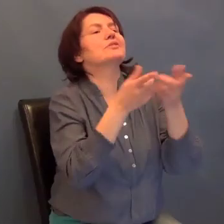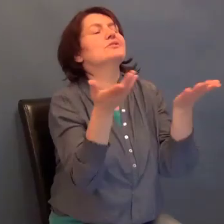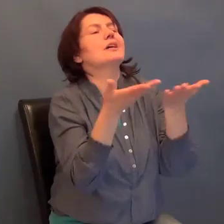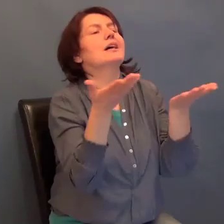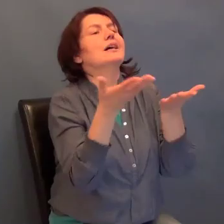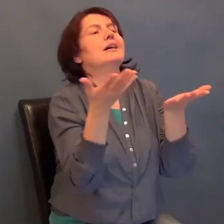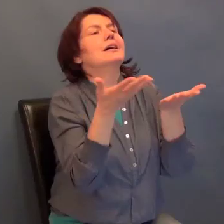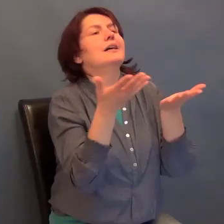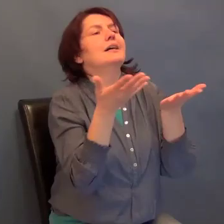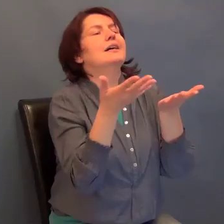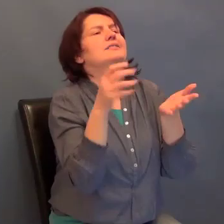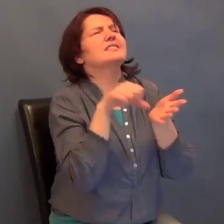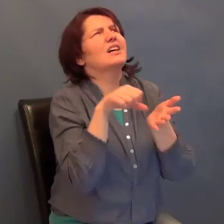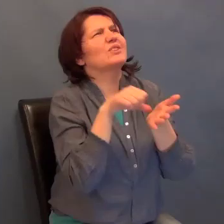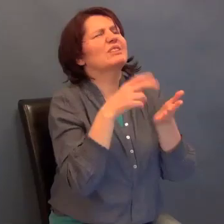Gdzie?